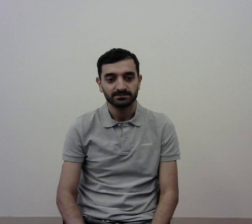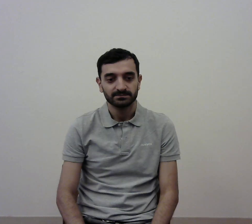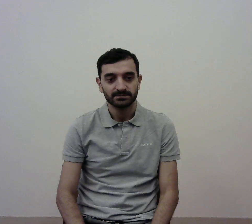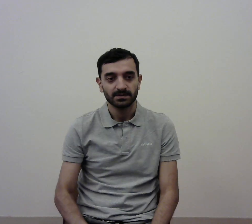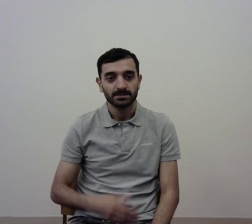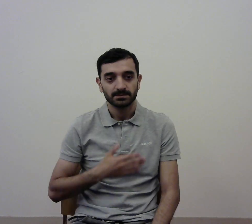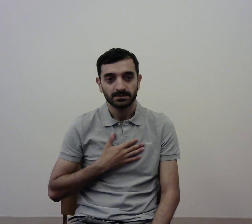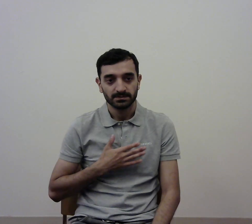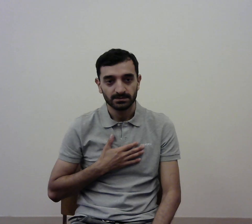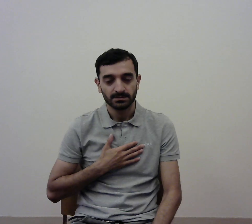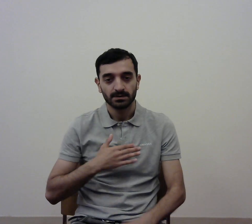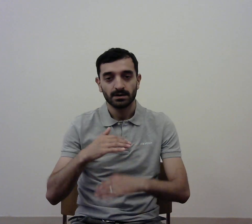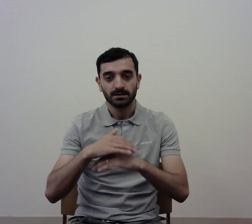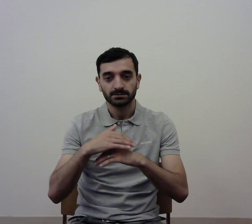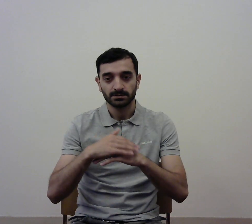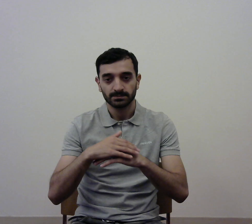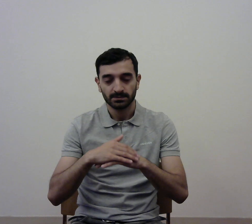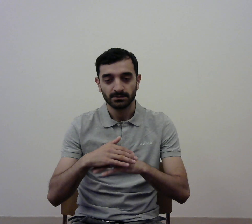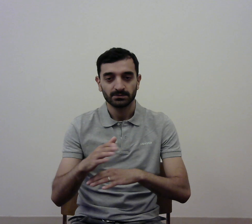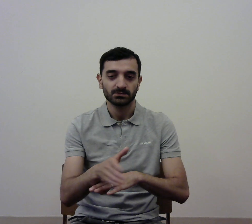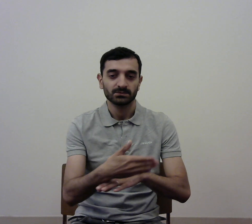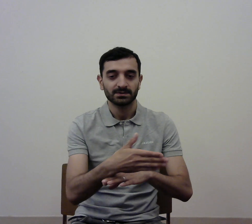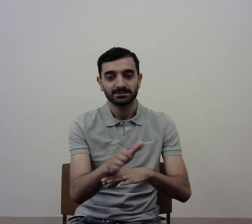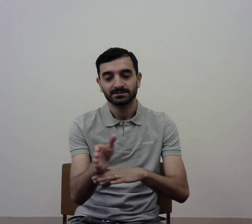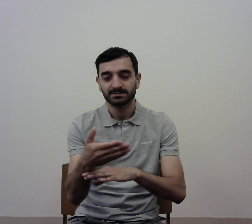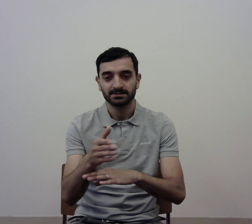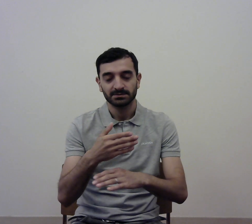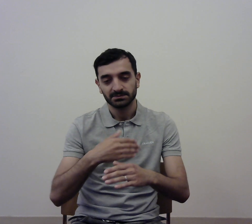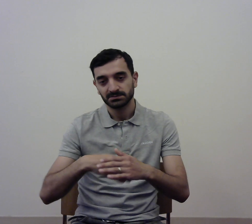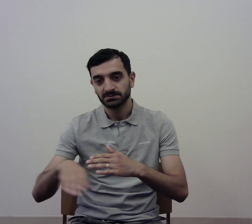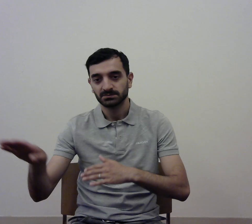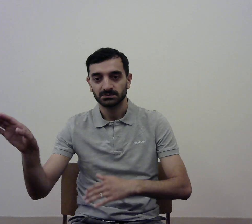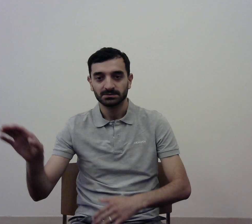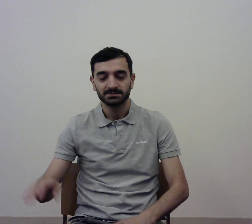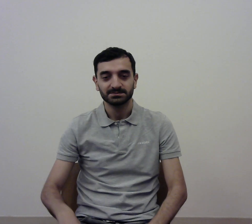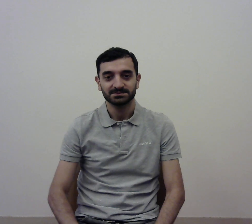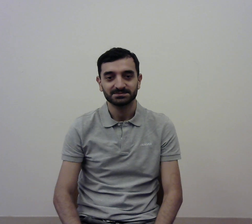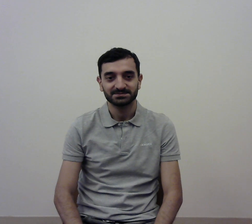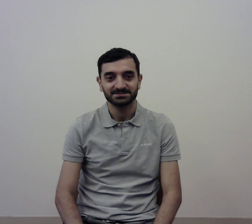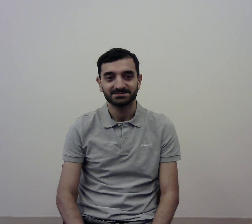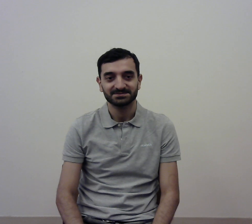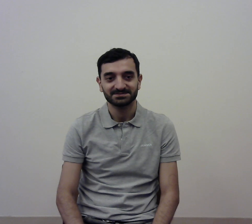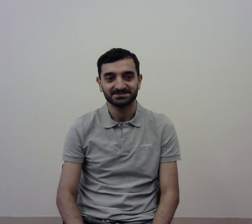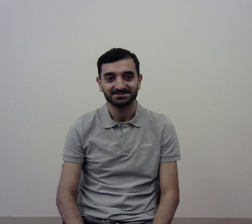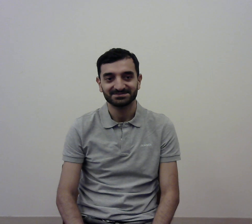Mən axşamlar gəzməyə çıxıram